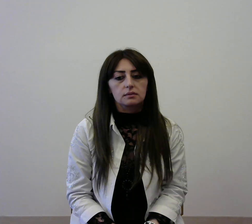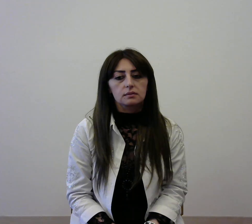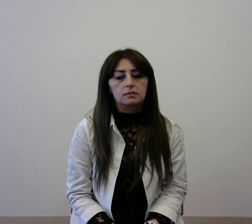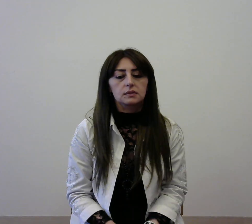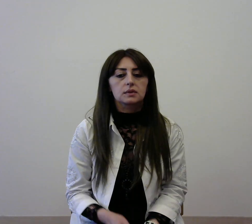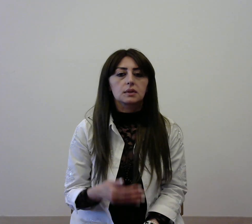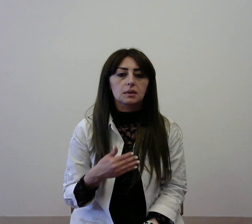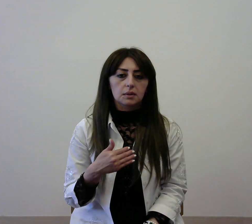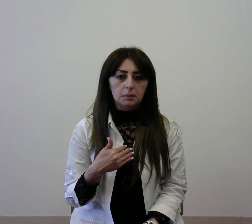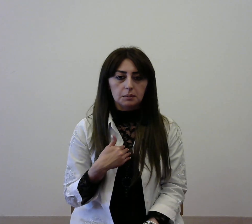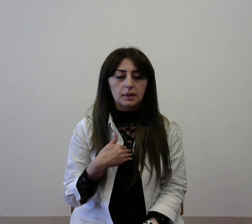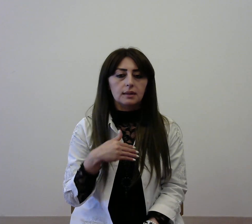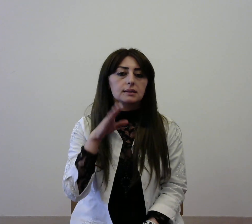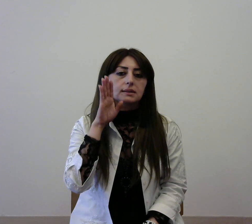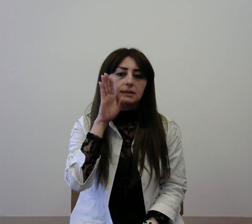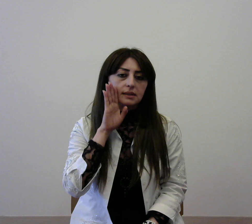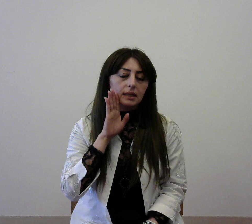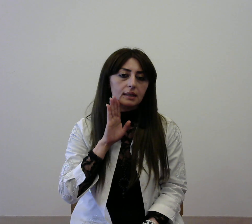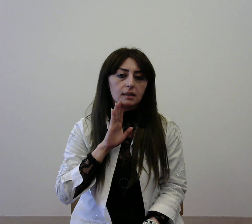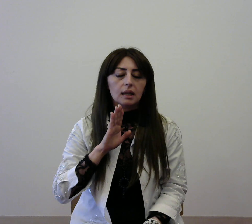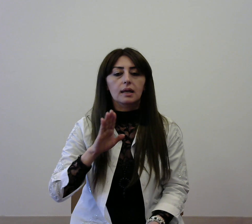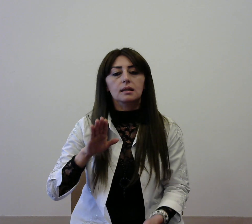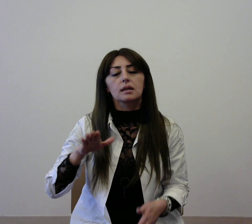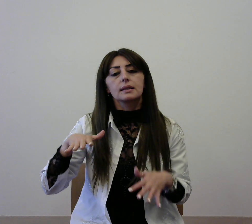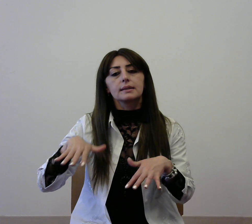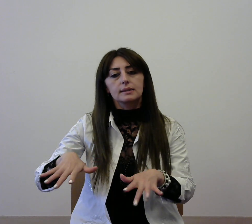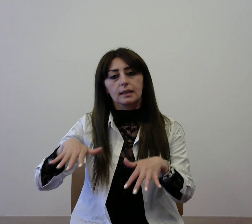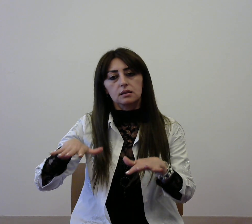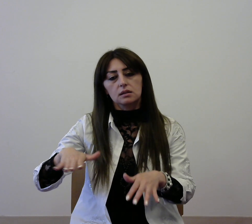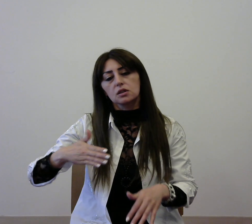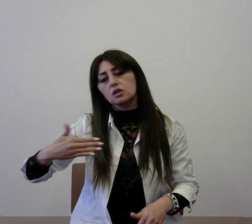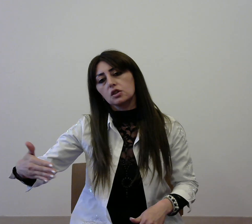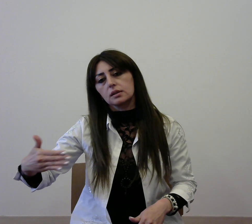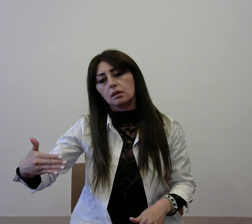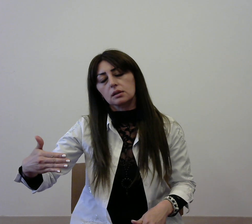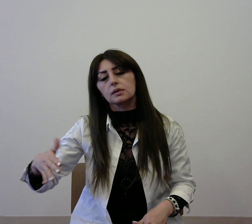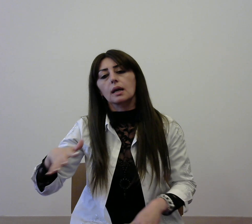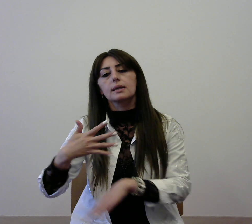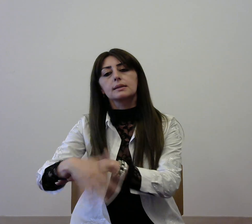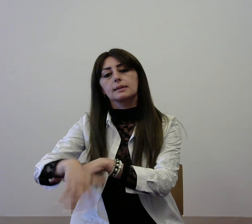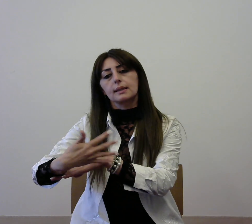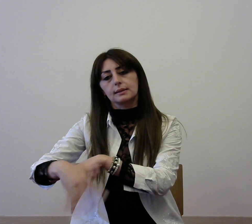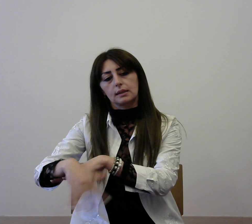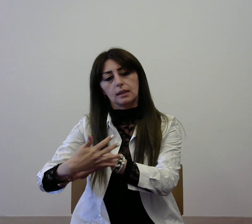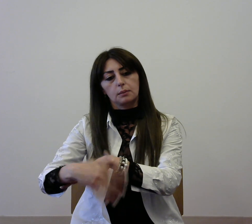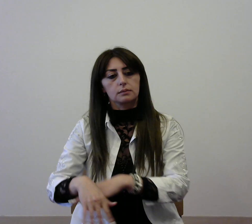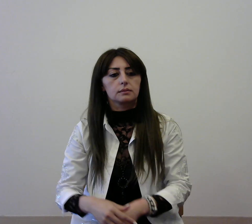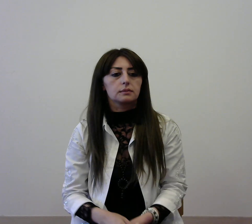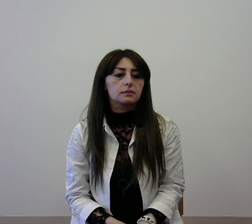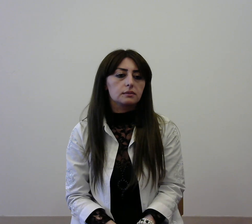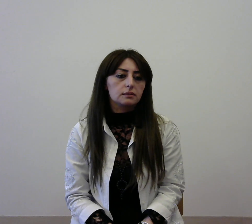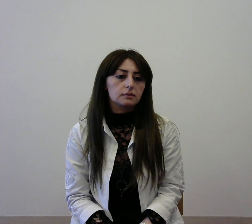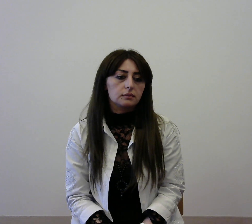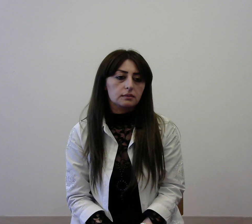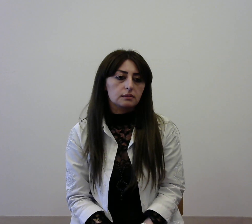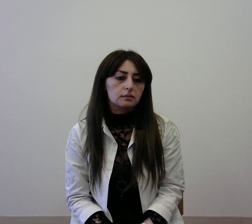Mən səhərlər dənizin kənarında gəzirəm